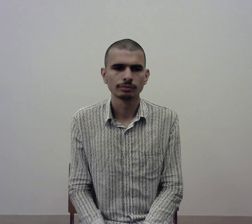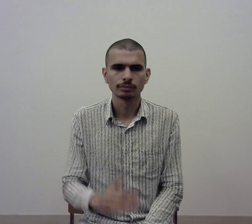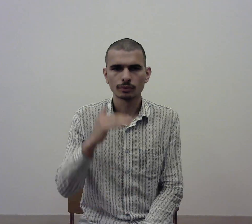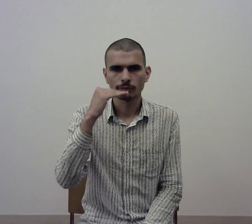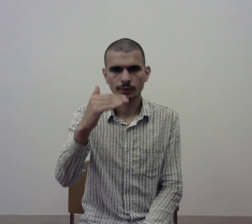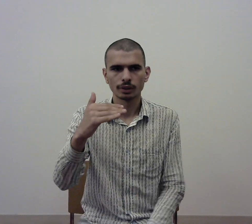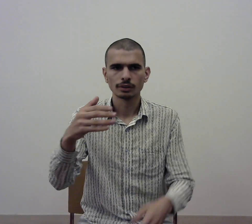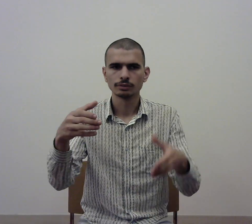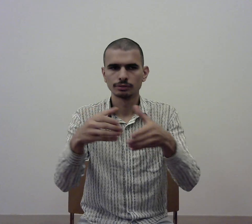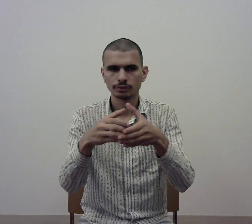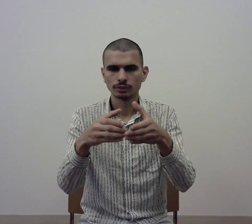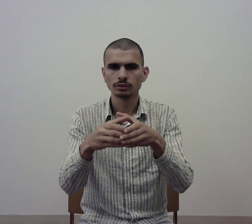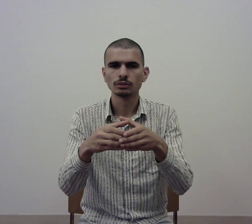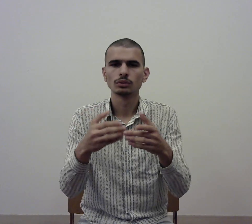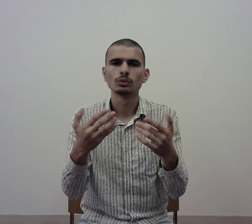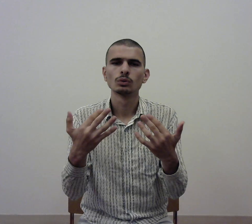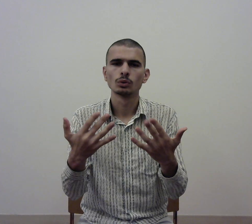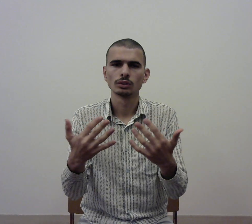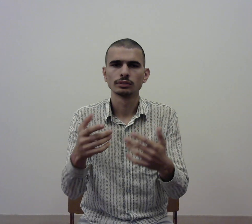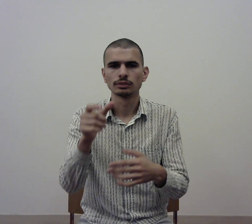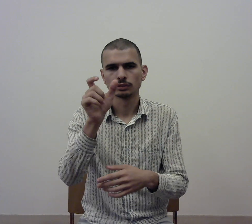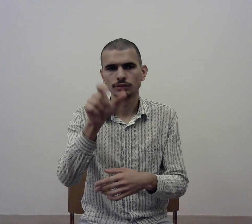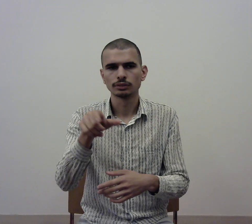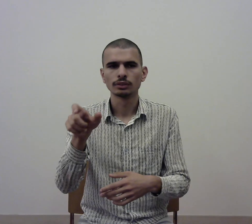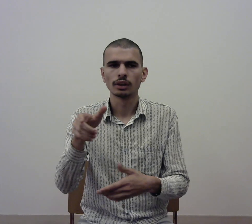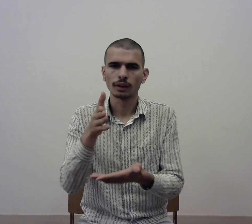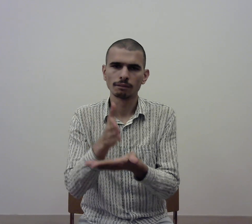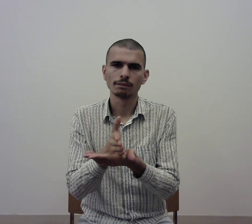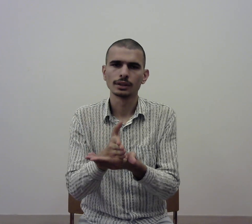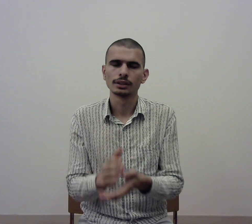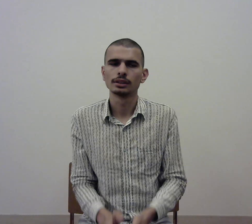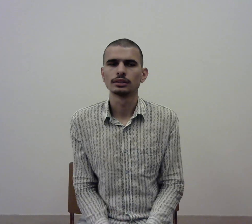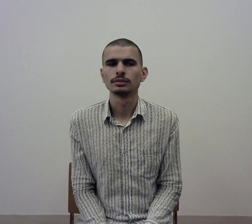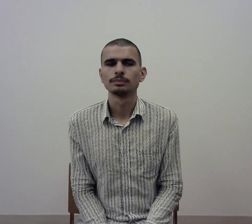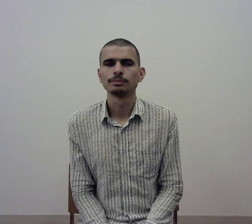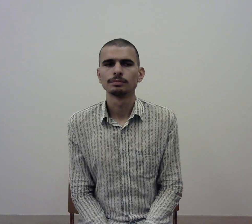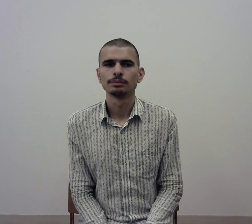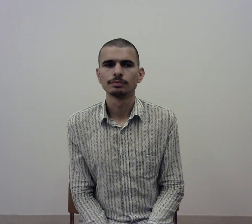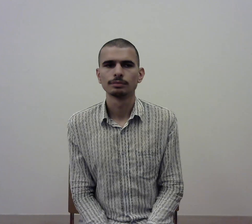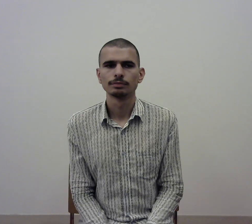Sizin komandada neçə nəfər var?